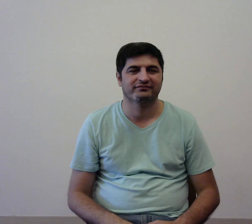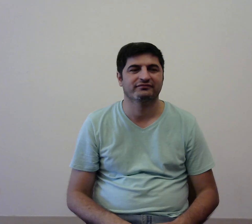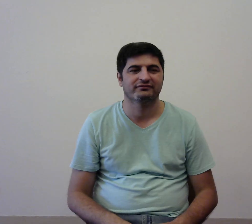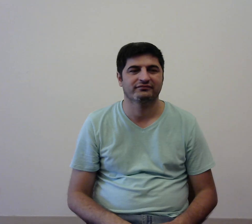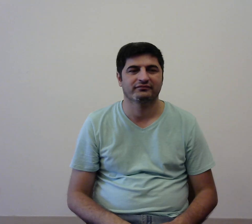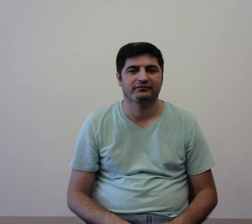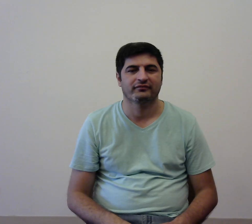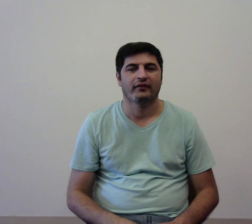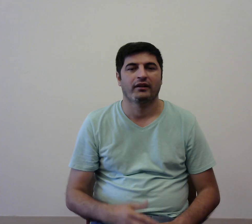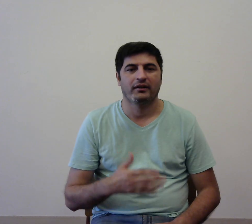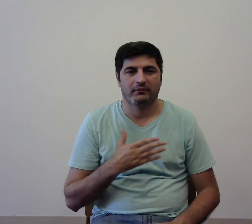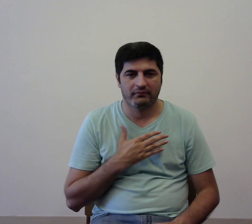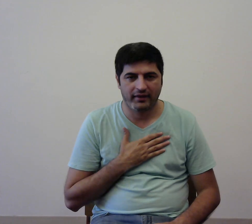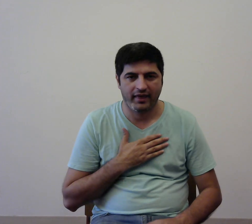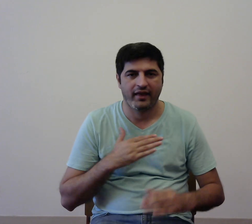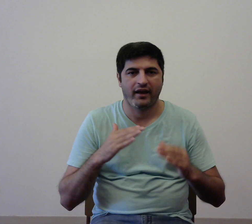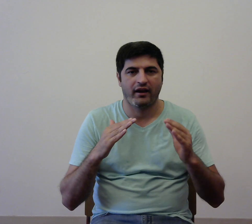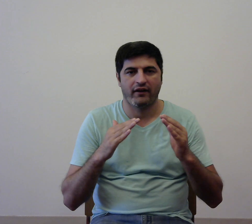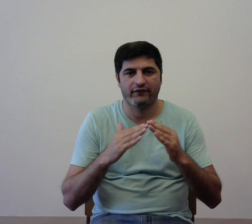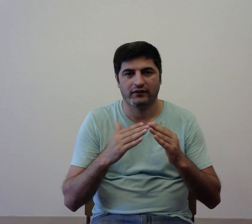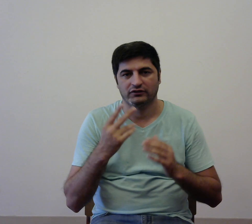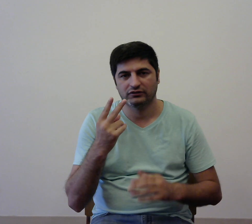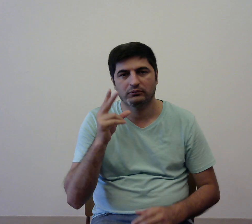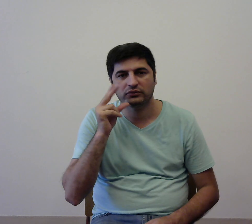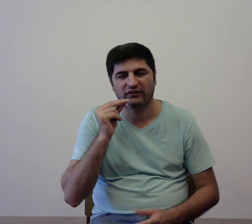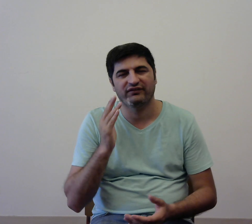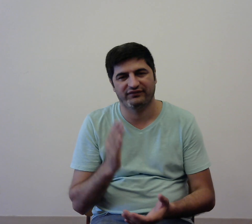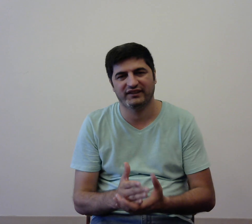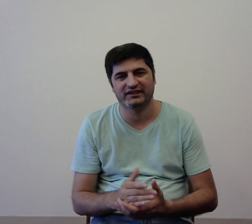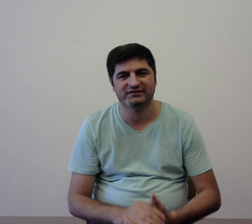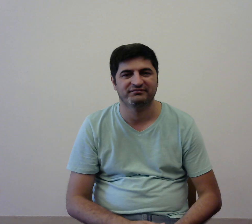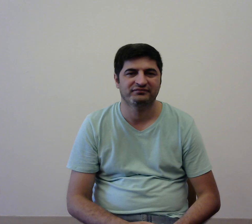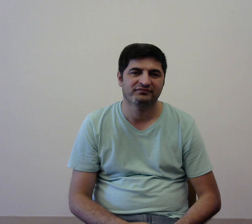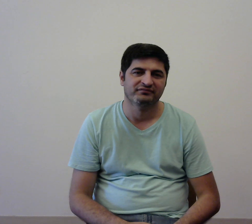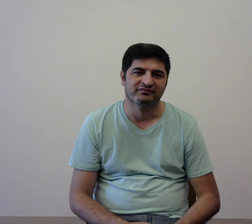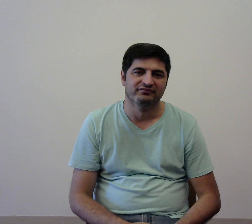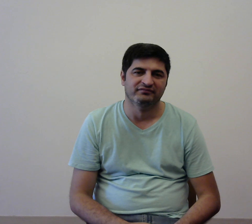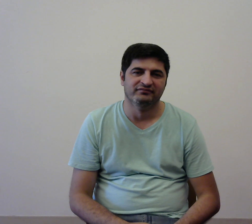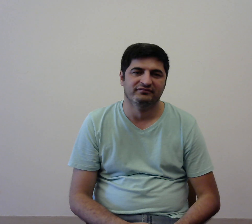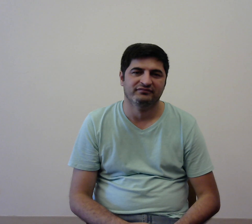Mənim evdə 2 pişiyim var